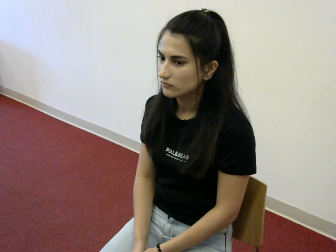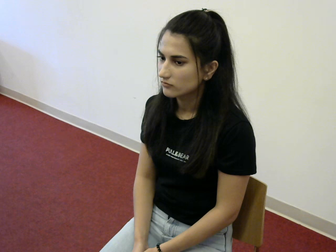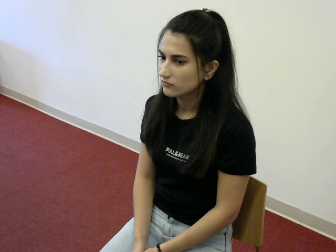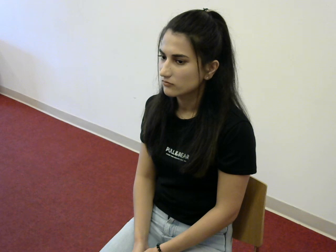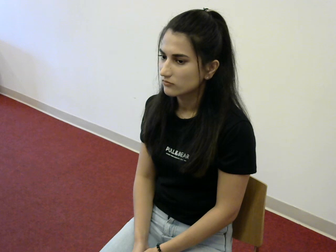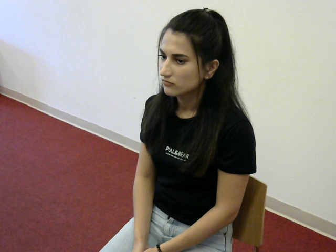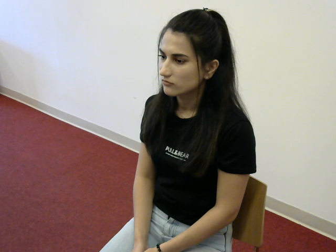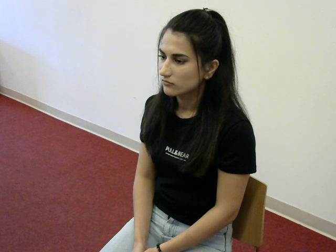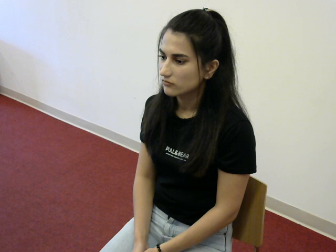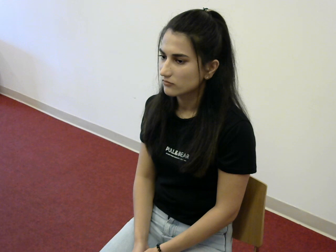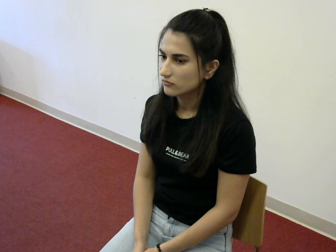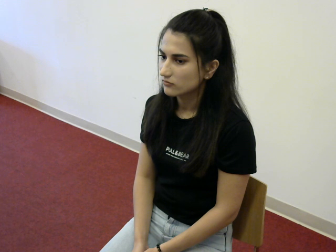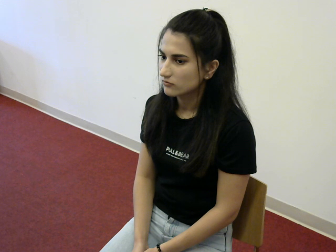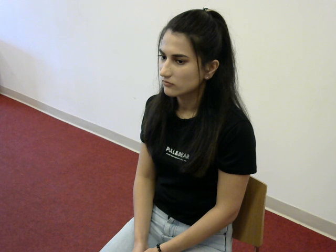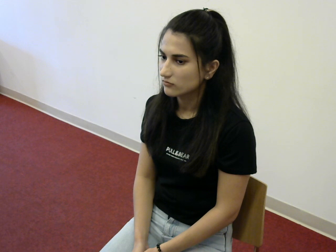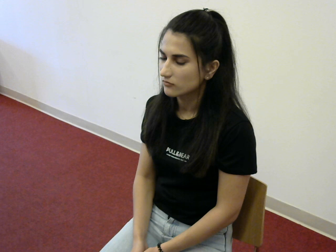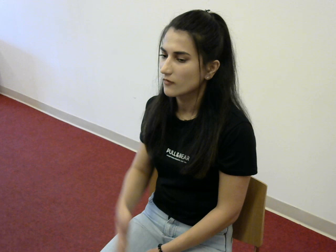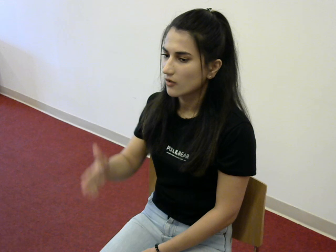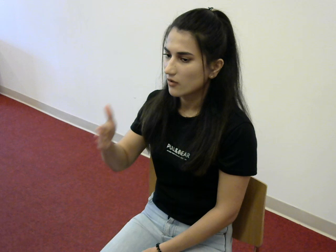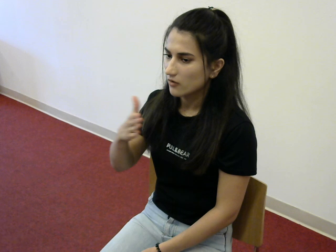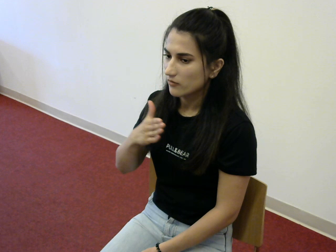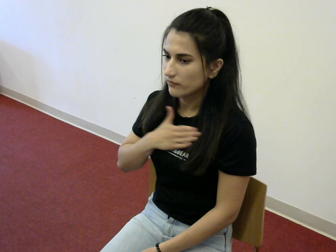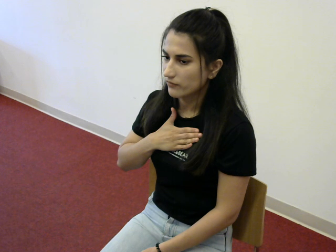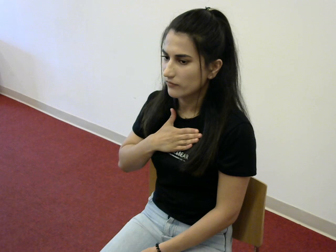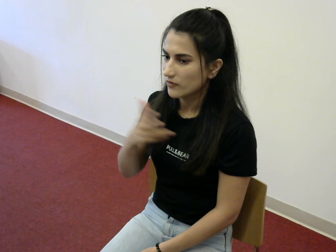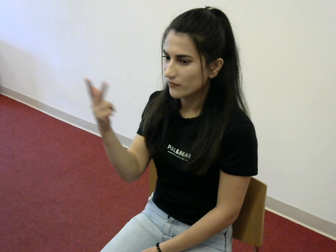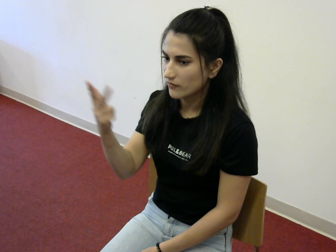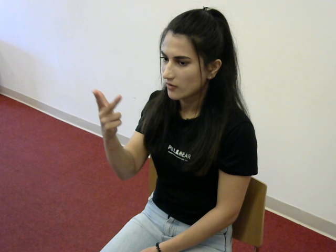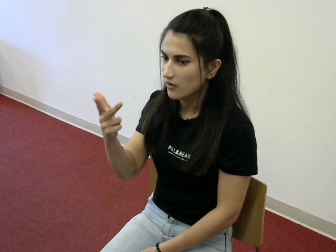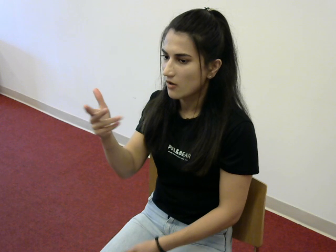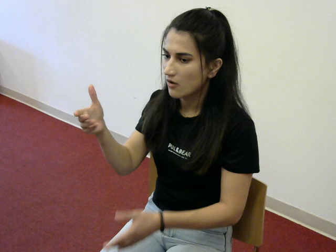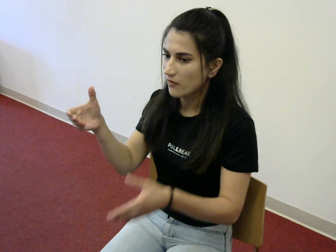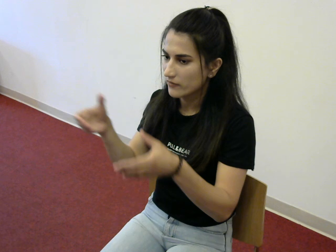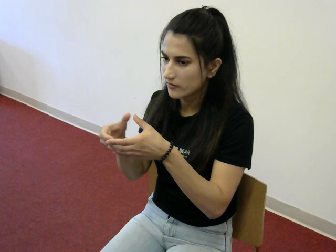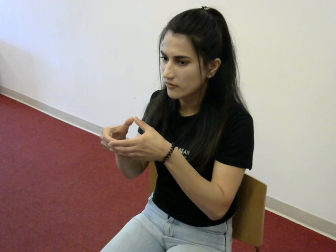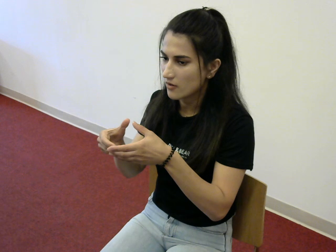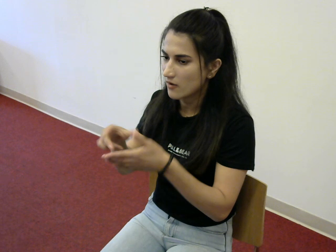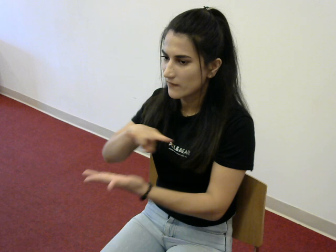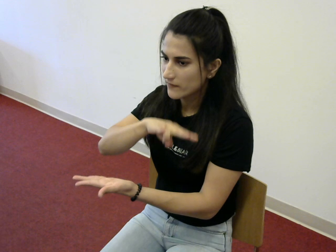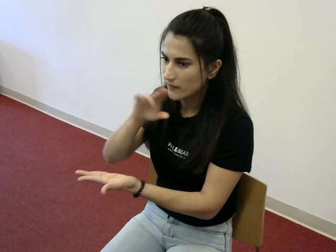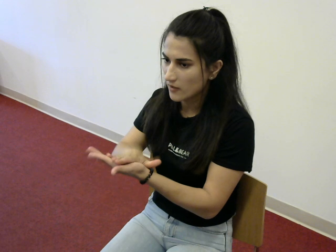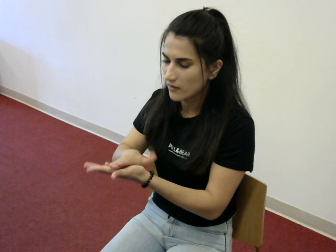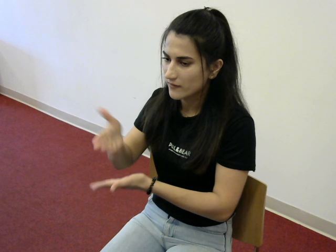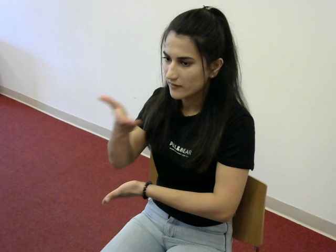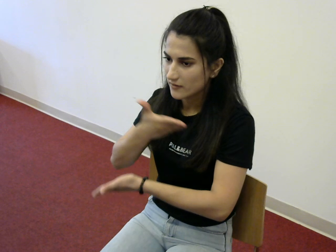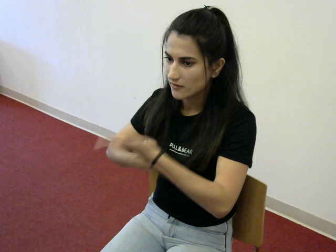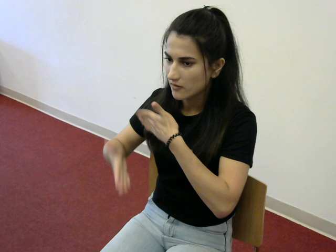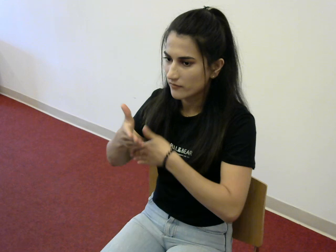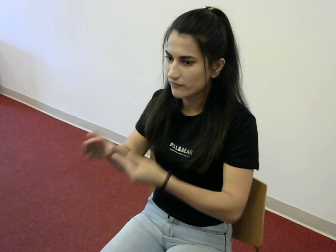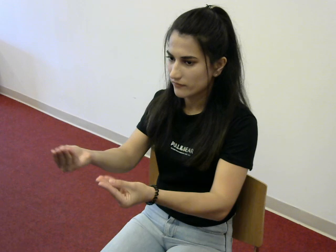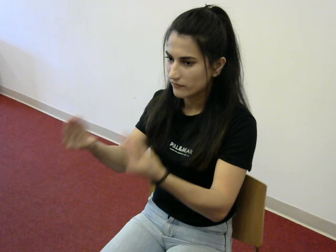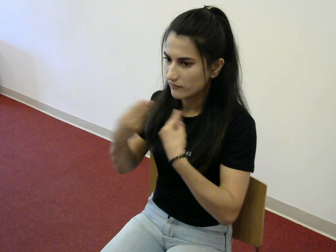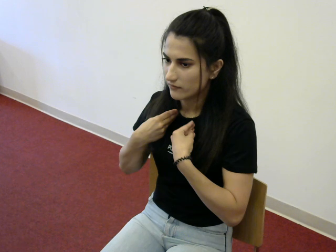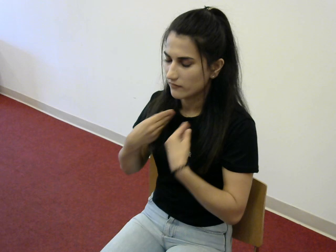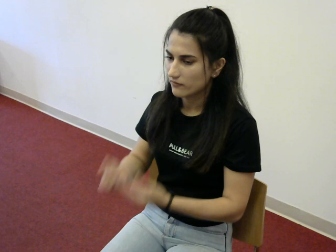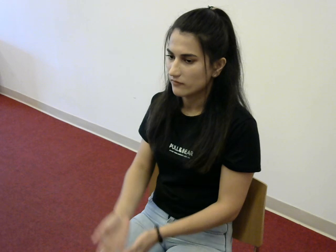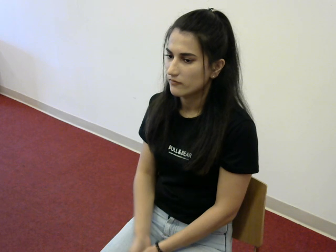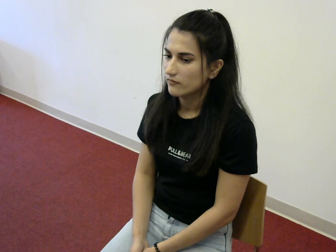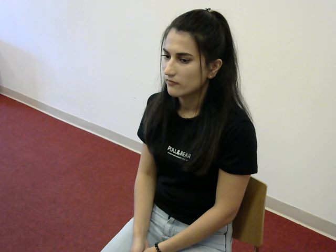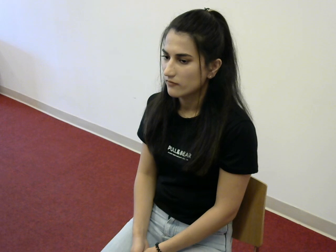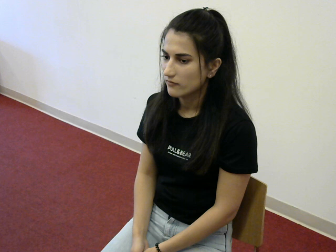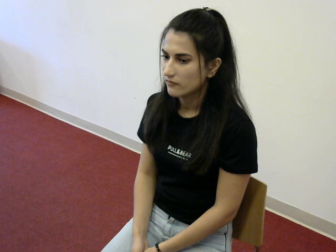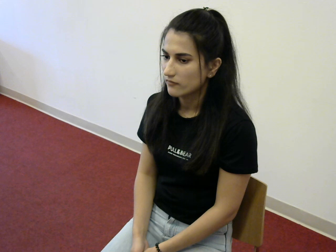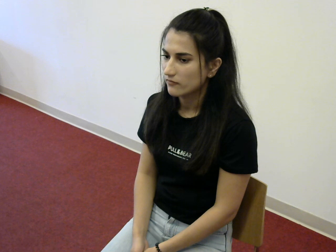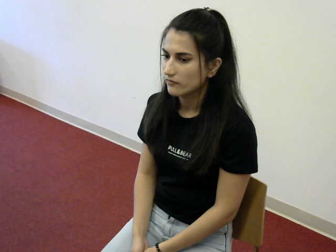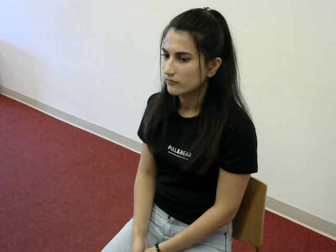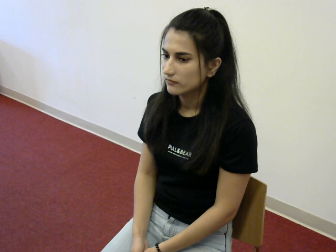Mənə III dərəcə müddətsiz əlillik verilib